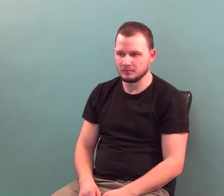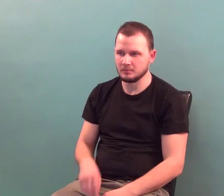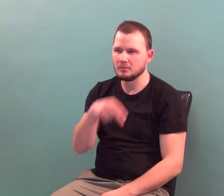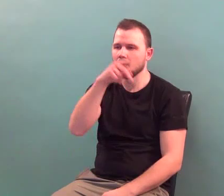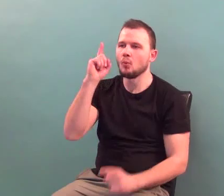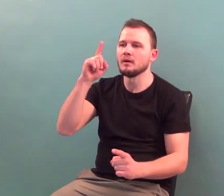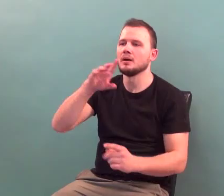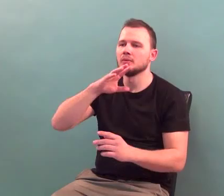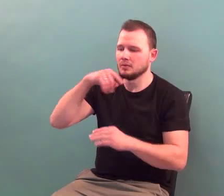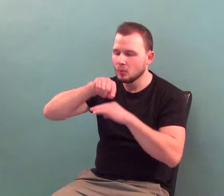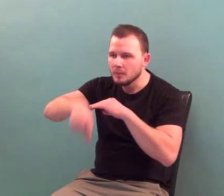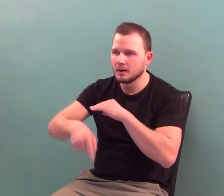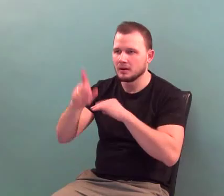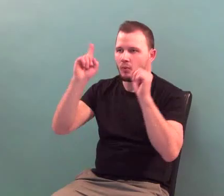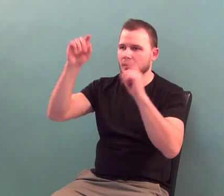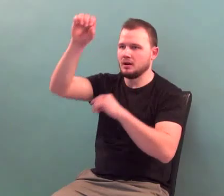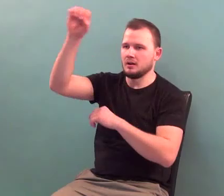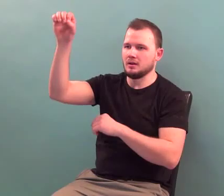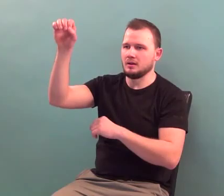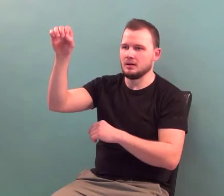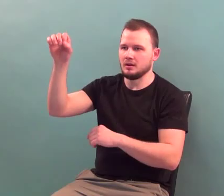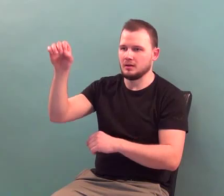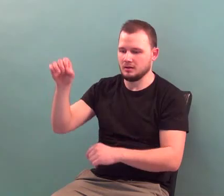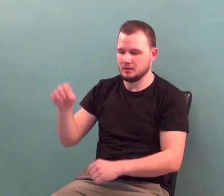Znak informuje, że można spaść.